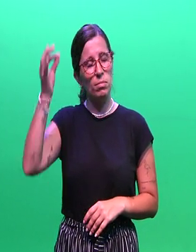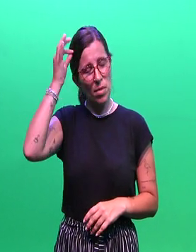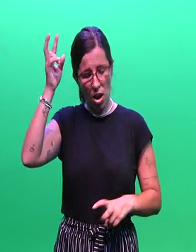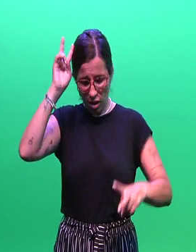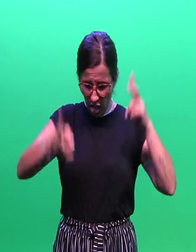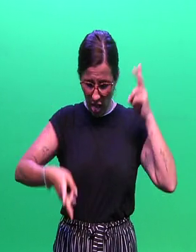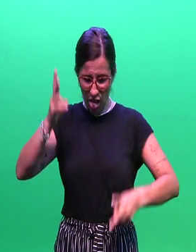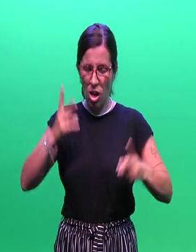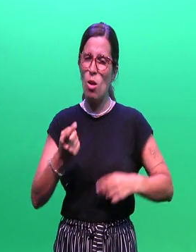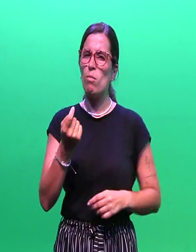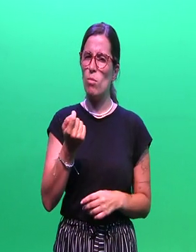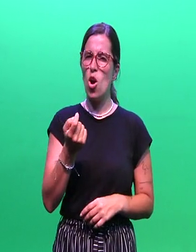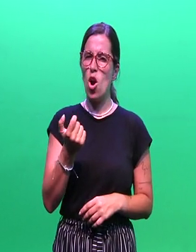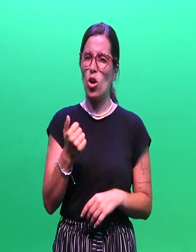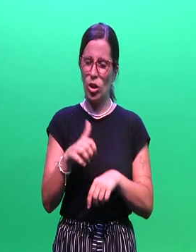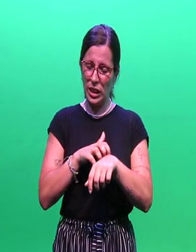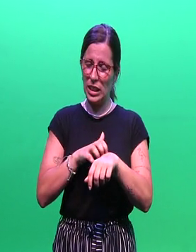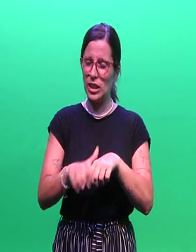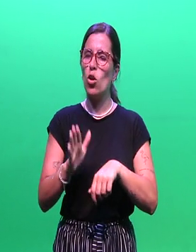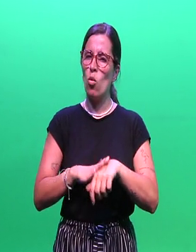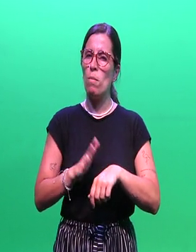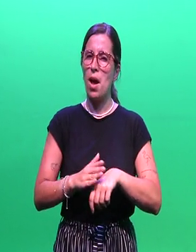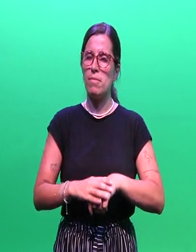Em cauen els cabells i em pica una mica la mà, crec que és per això que em cauen els cabells.